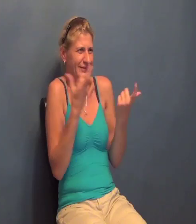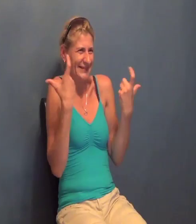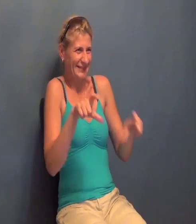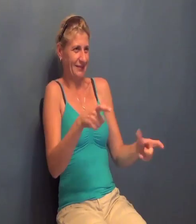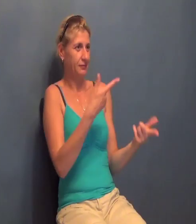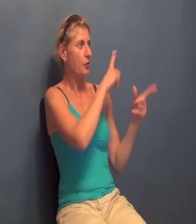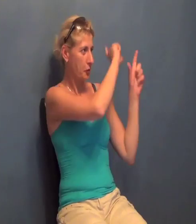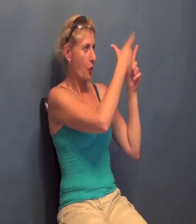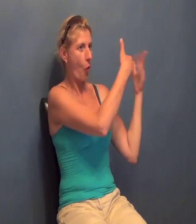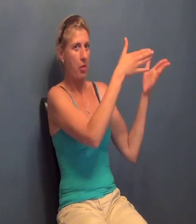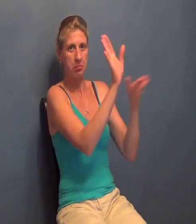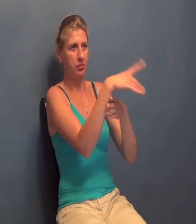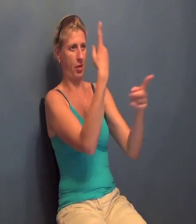Wszystkie drzwi były otwarte i pusto w środku, tylko jedne nie, u ciebie.